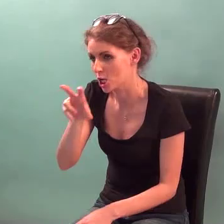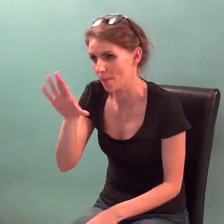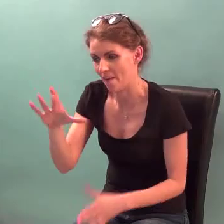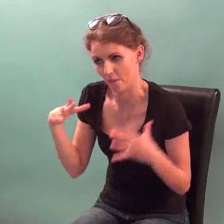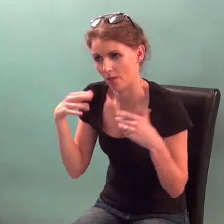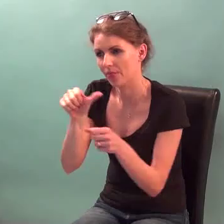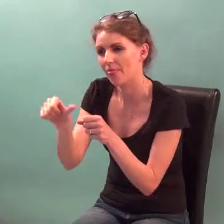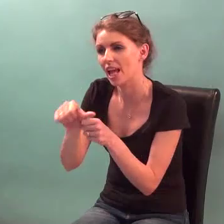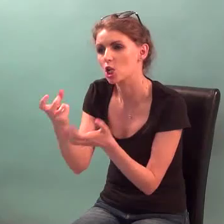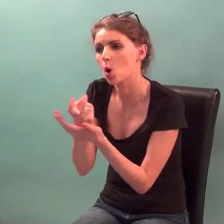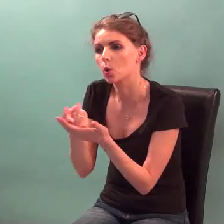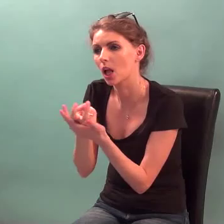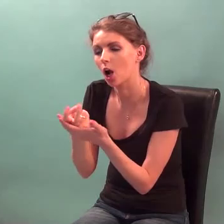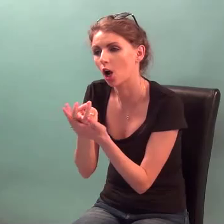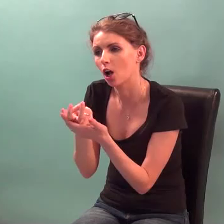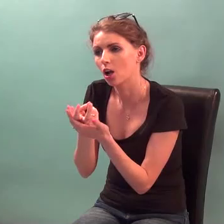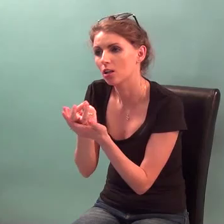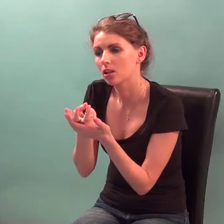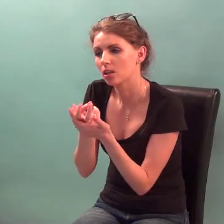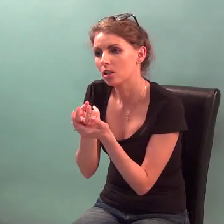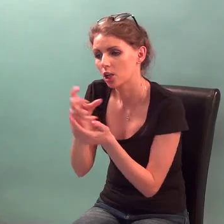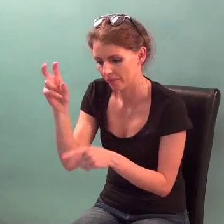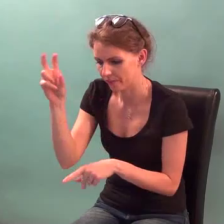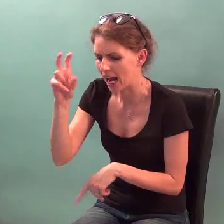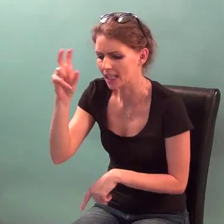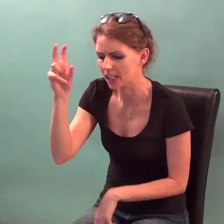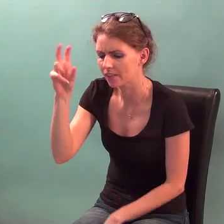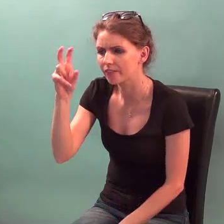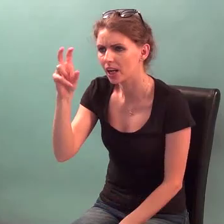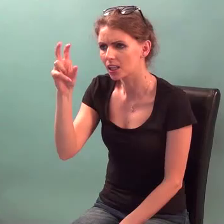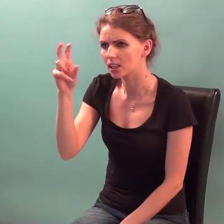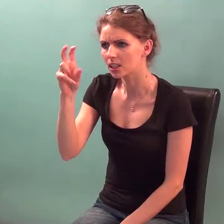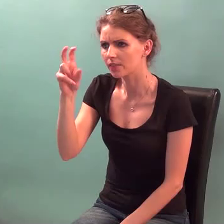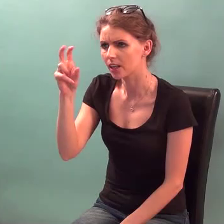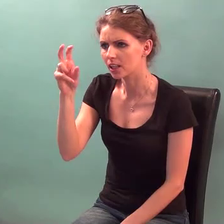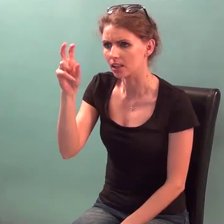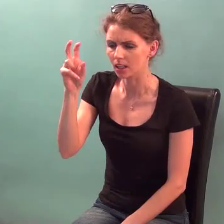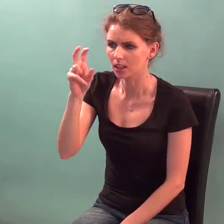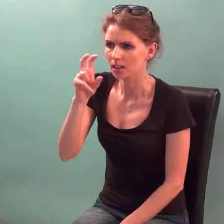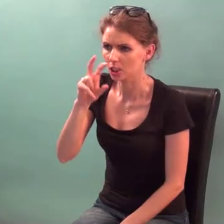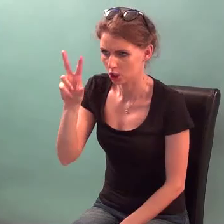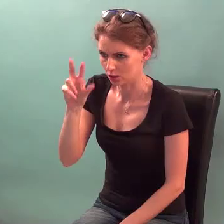Czy masz wolne jedenastego lutego, w czwartek?